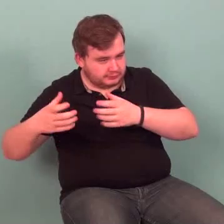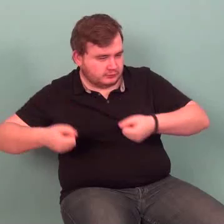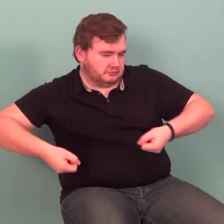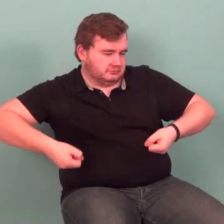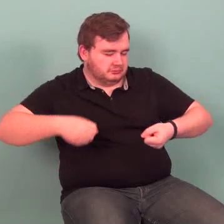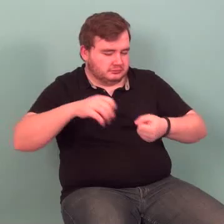Przenosi je.